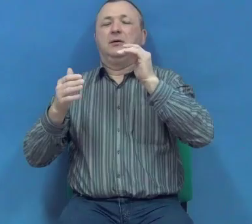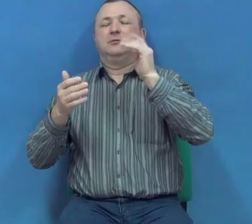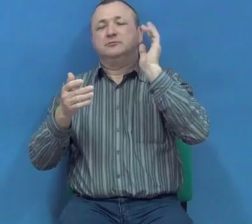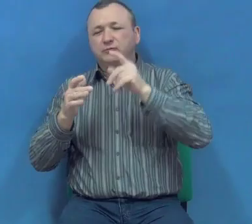Nie szkodzi.